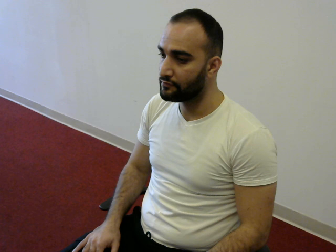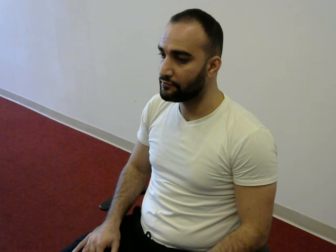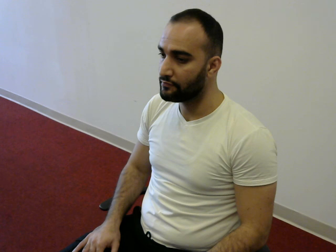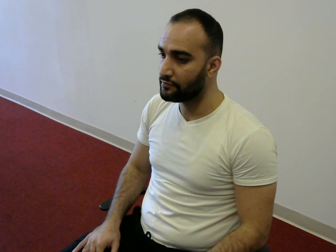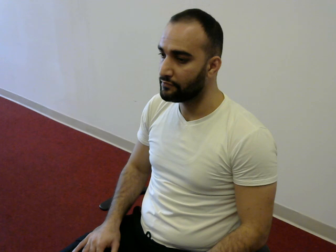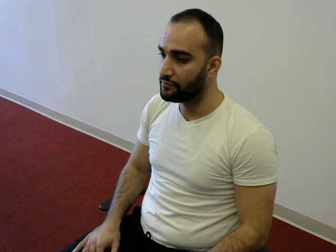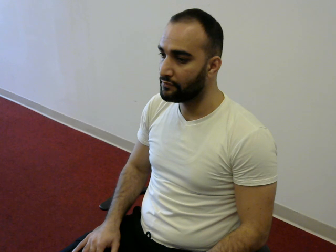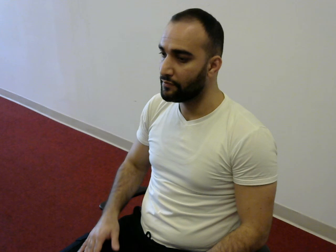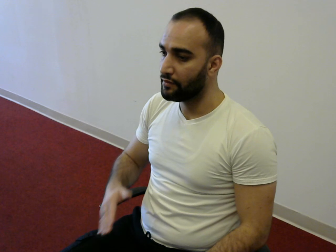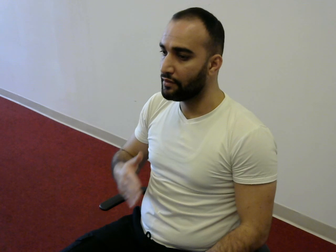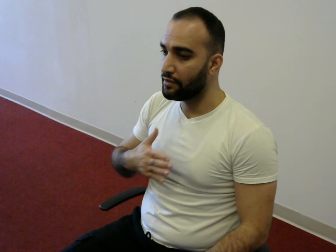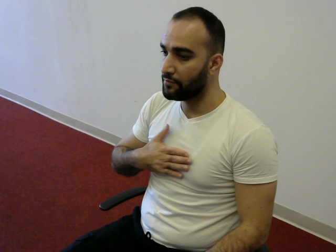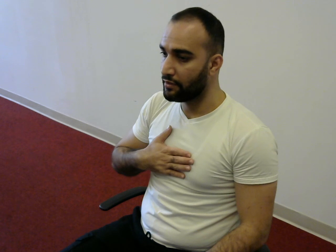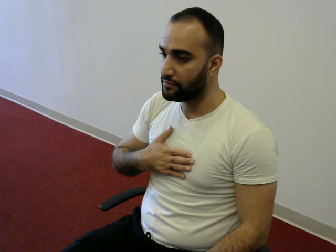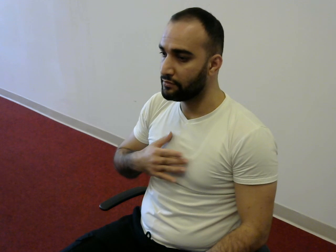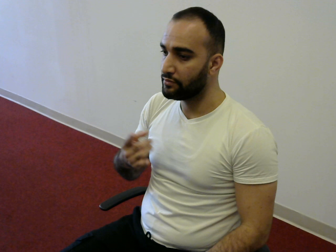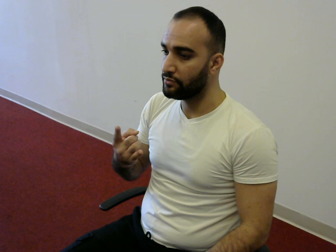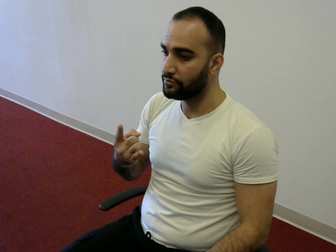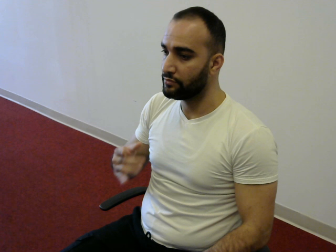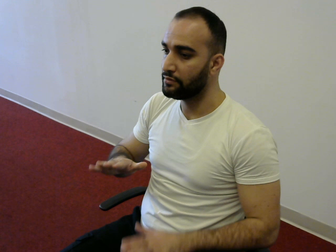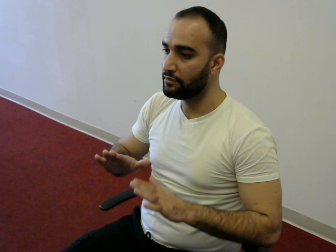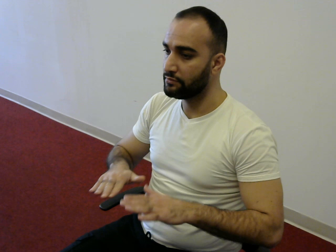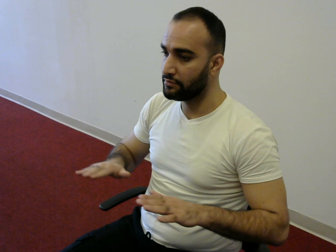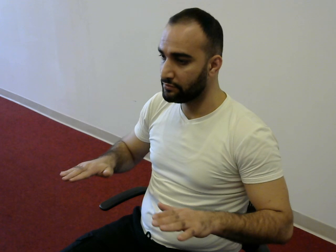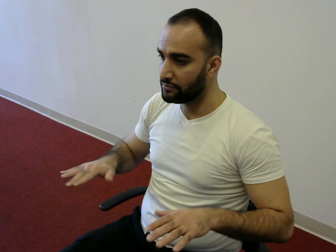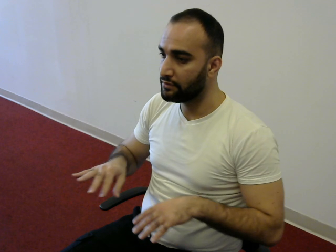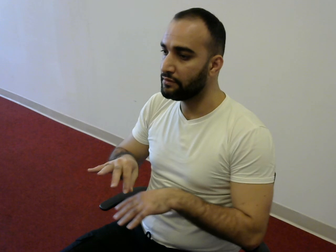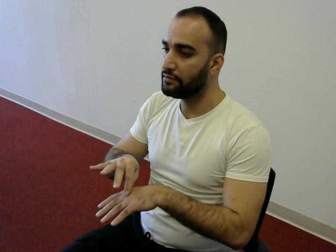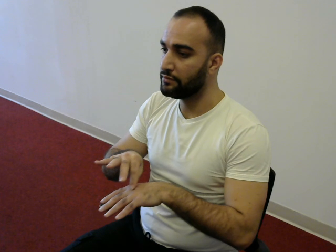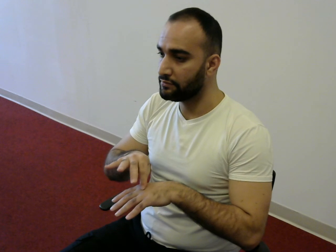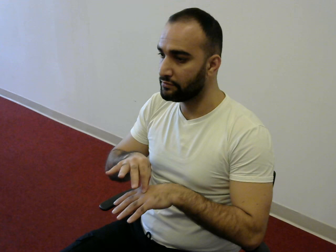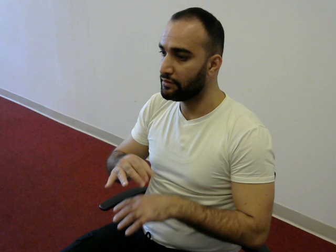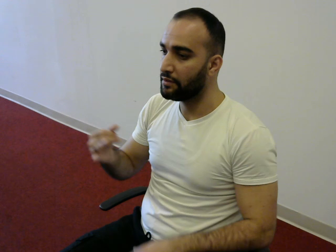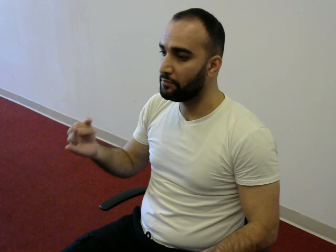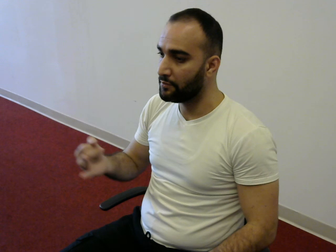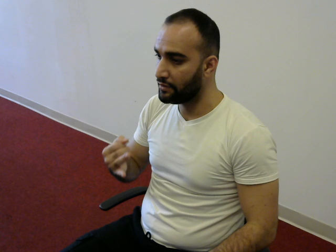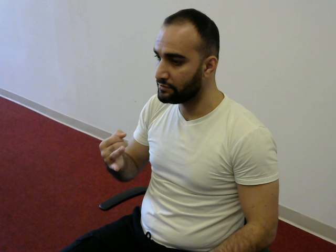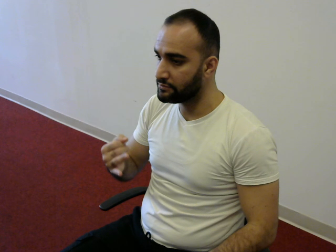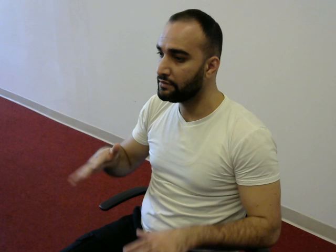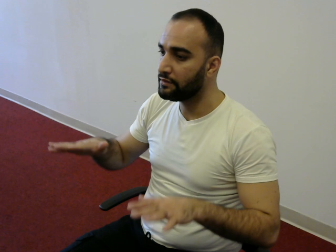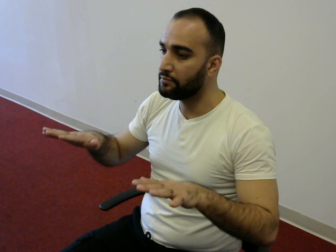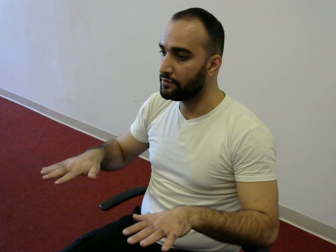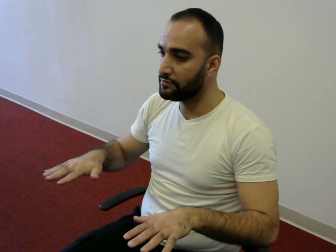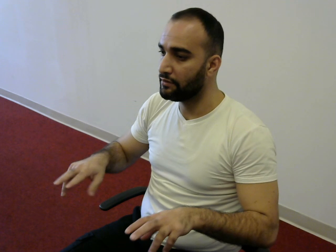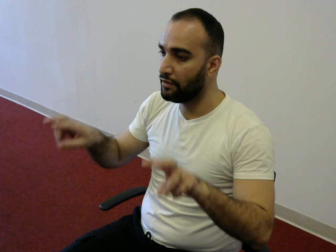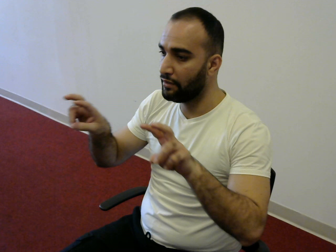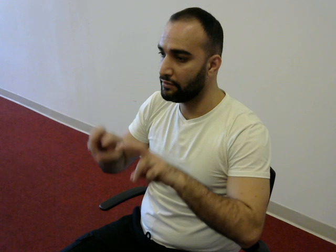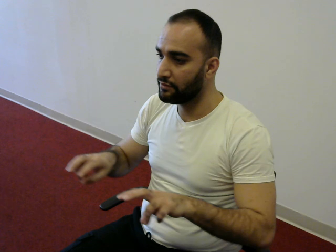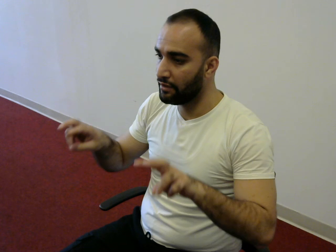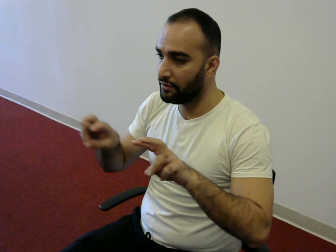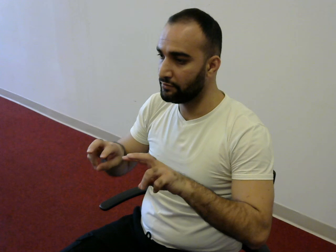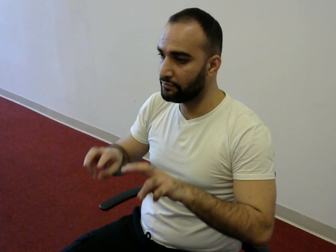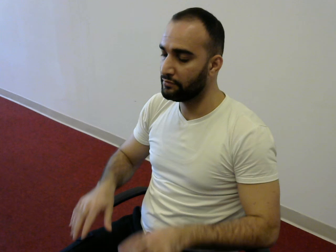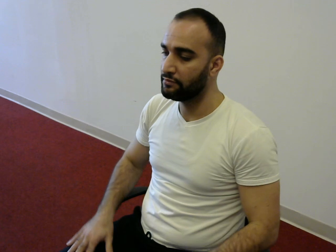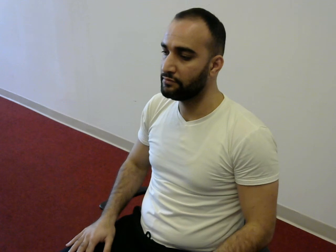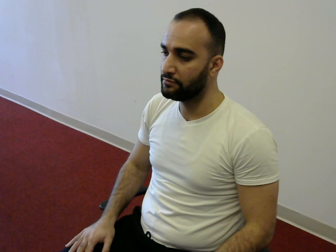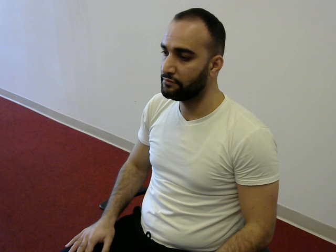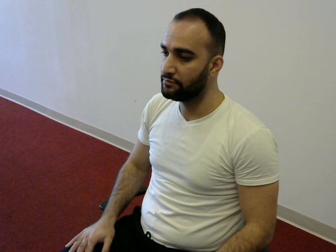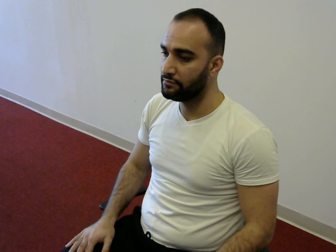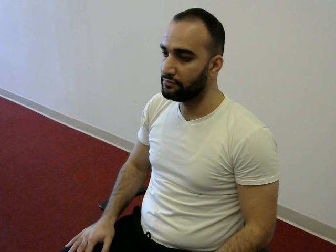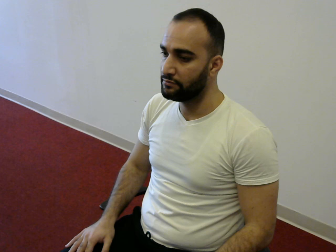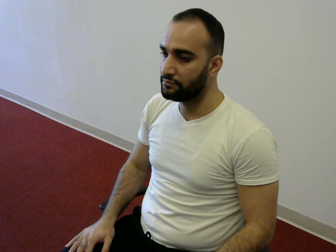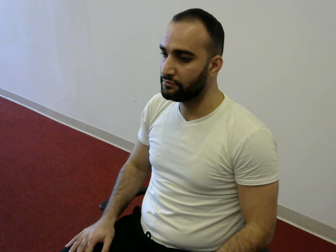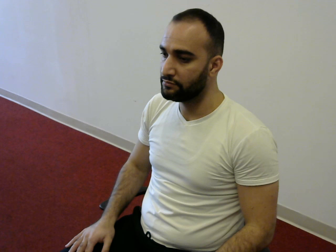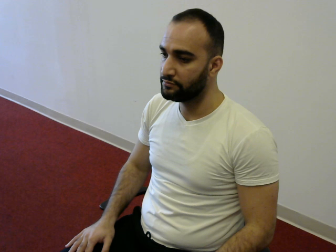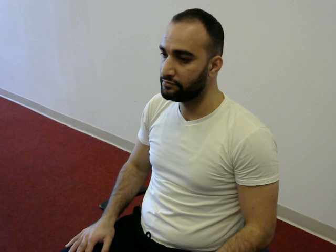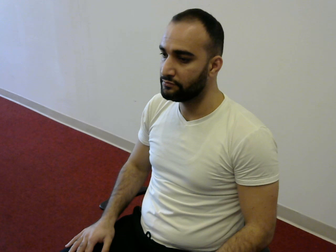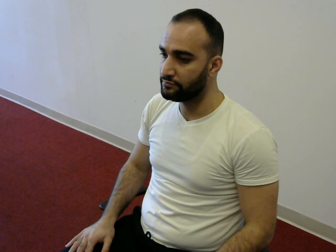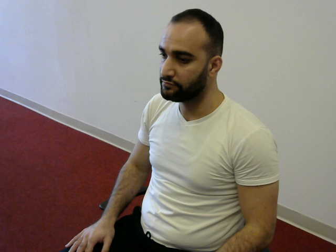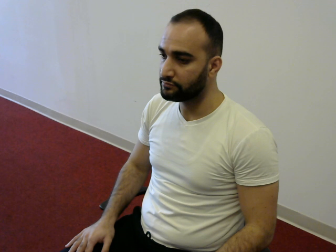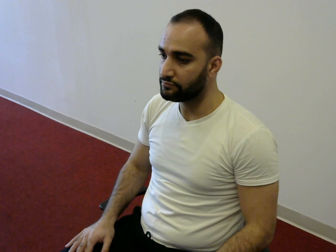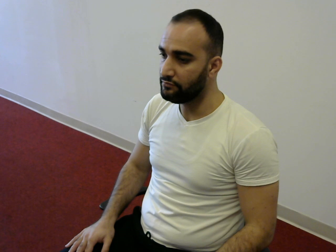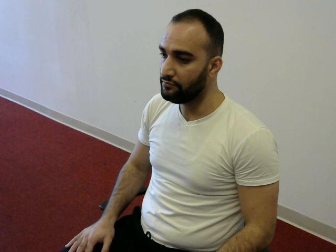Mən uşaqlarımı aparmağa maraqlı yer axtarıram